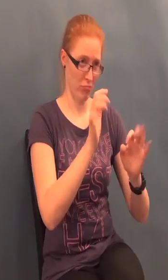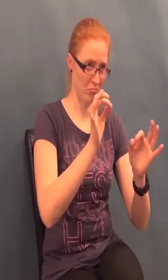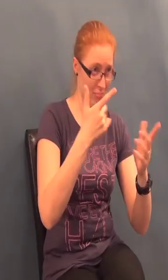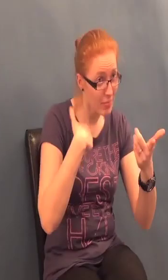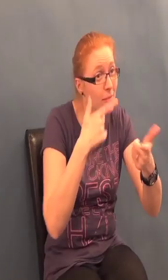"Mam to zrobić?"